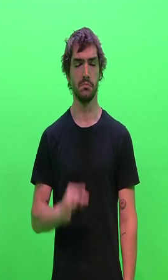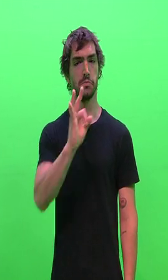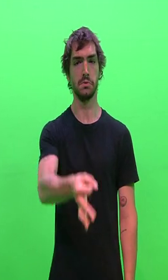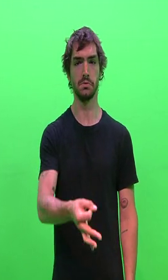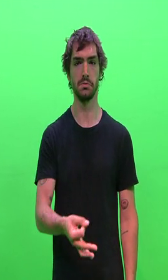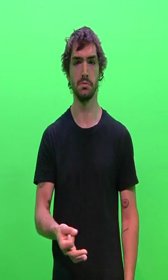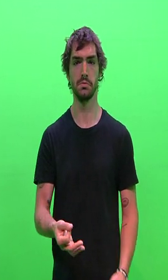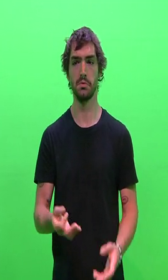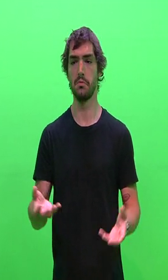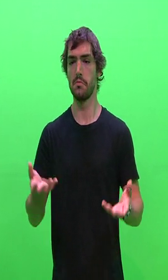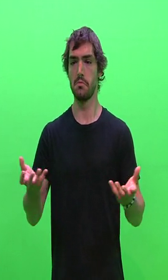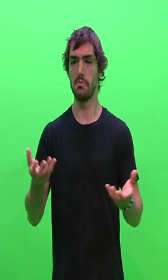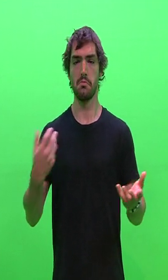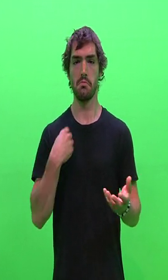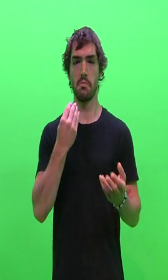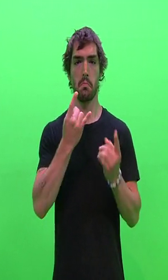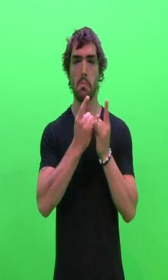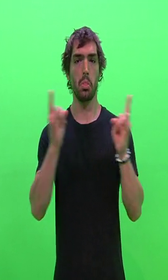Sí, no ho sé, verdures.